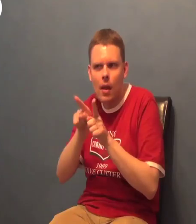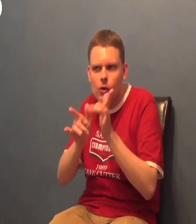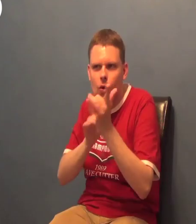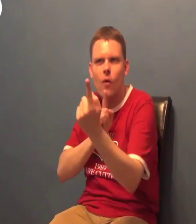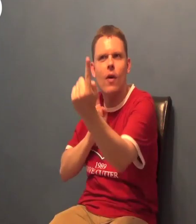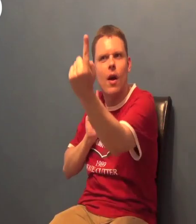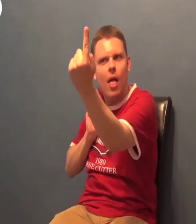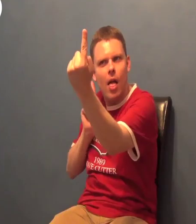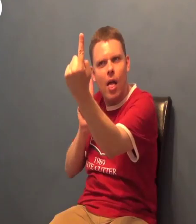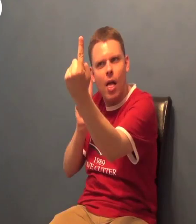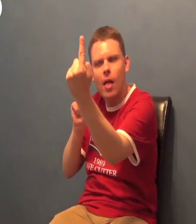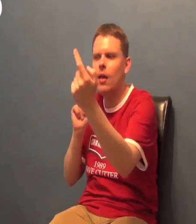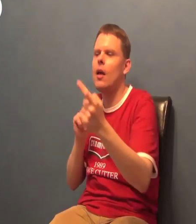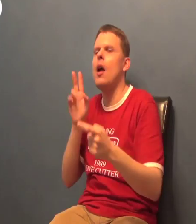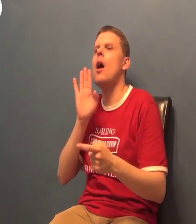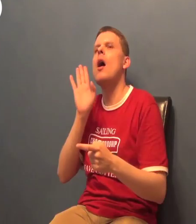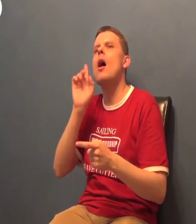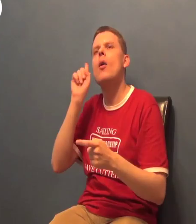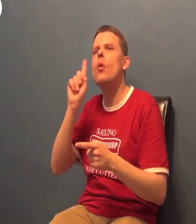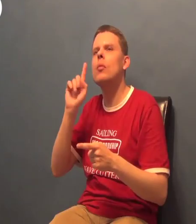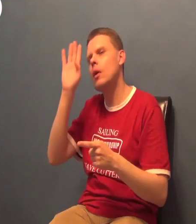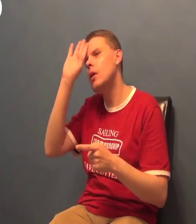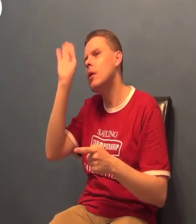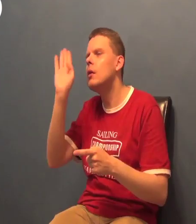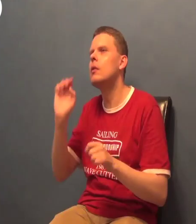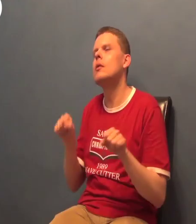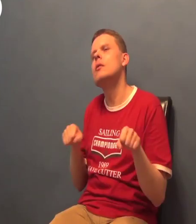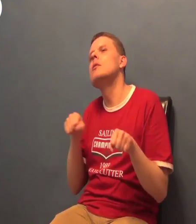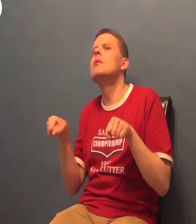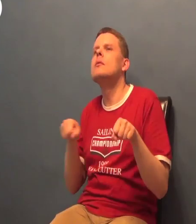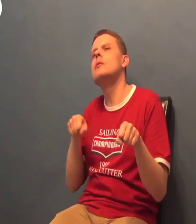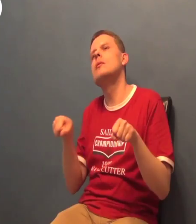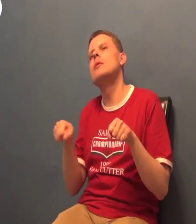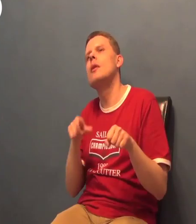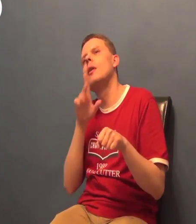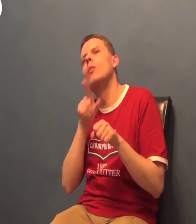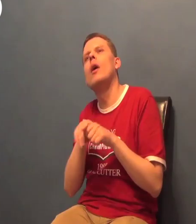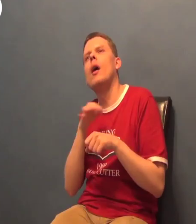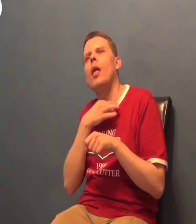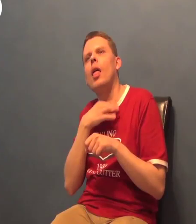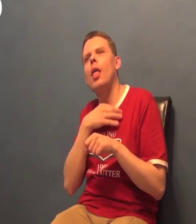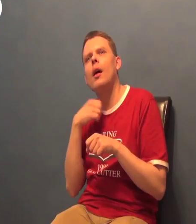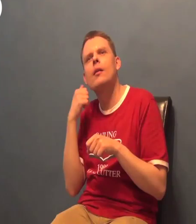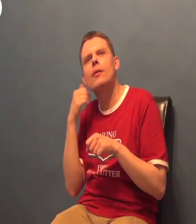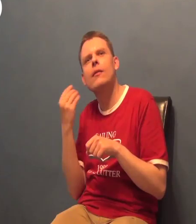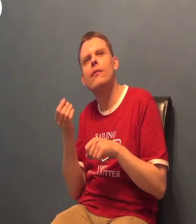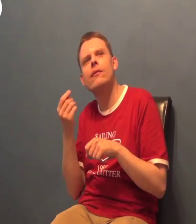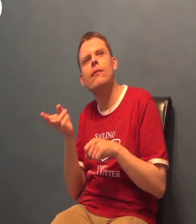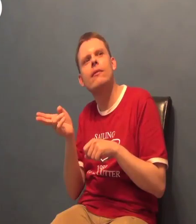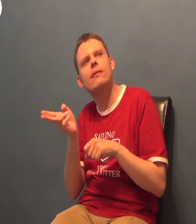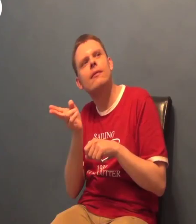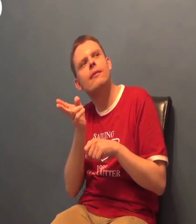Są naprzeciwko i zbliżają się do siebie. Podniecony chłopiec wpatruje się w dziewczynę.